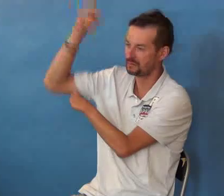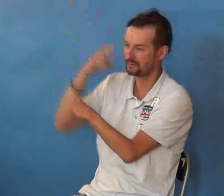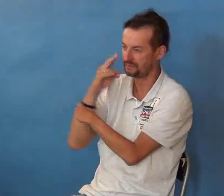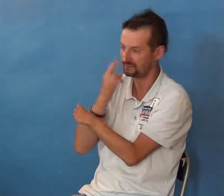Dobra.